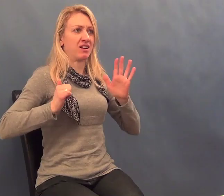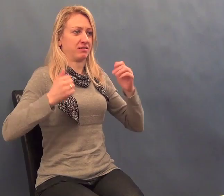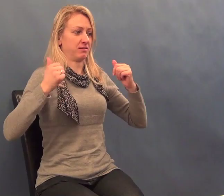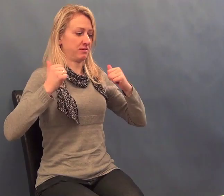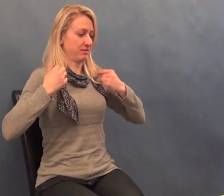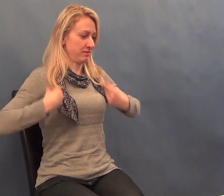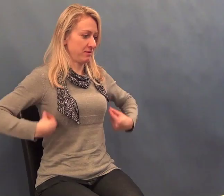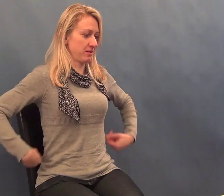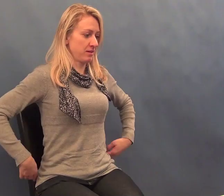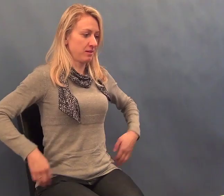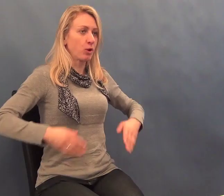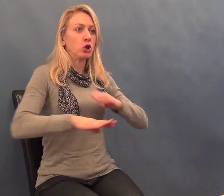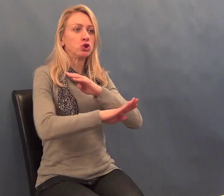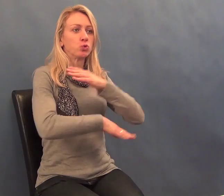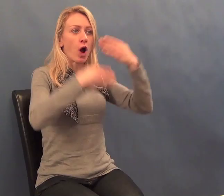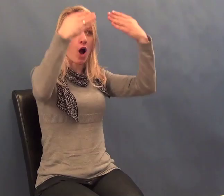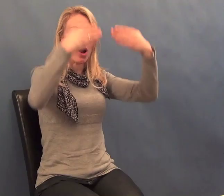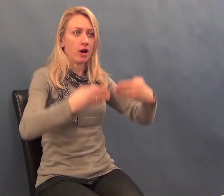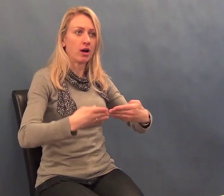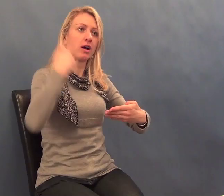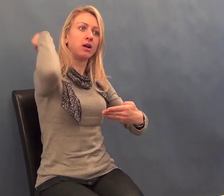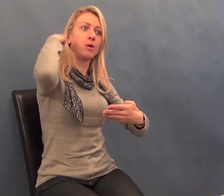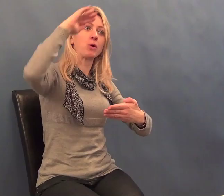Coś na ramiona, w co wstawia się szkło.